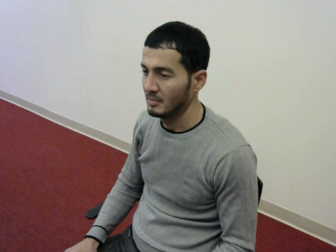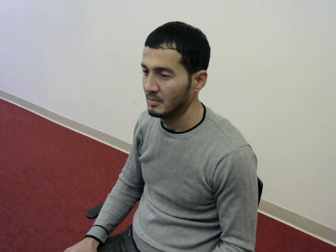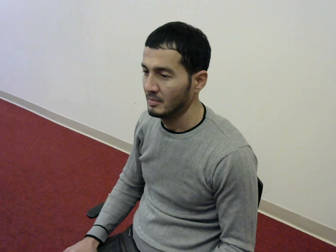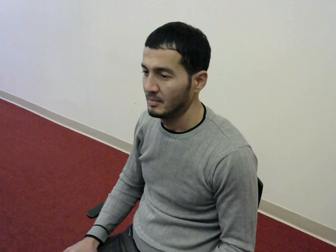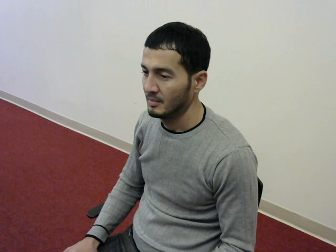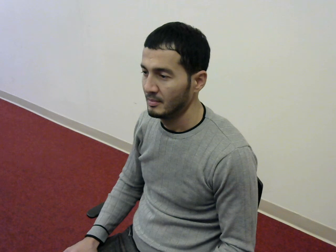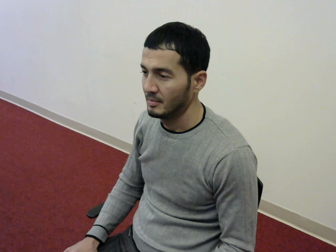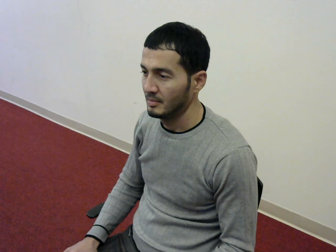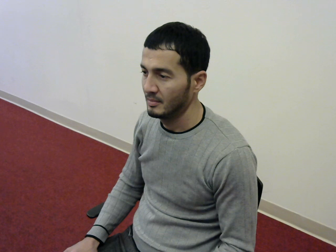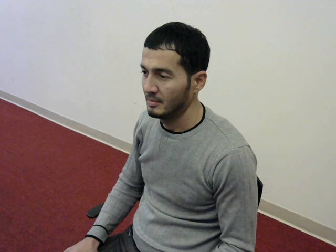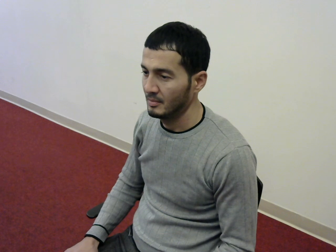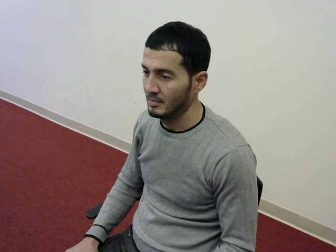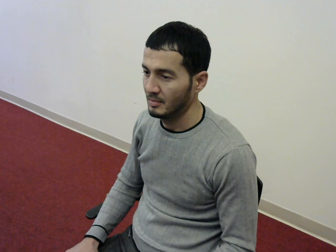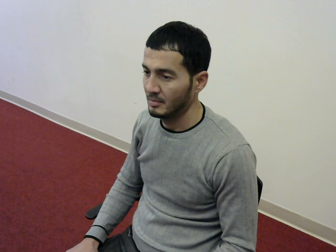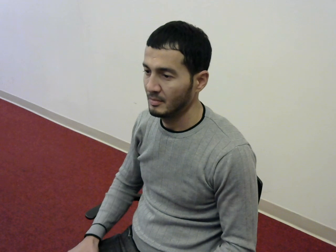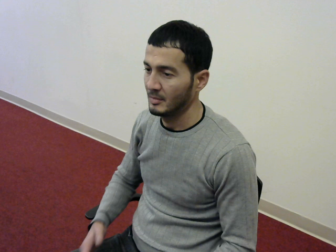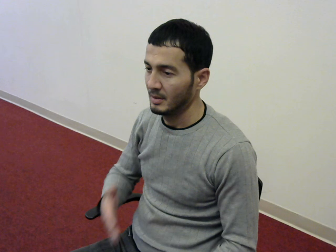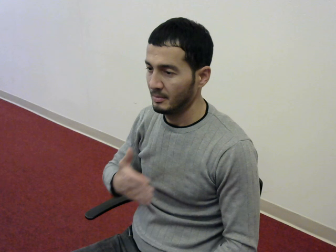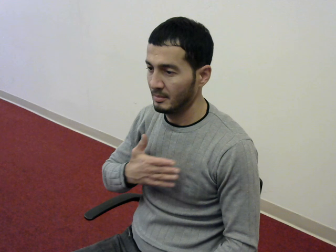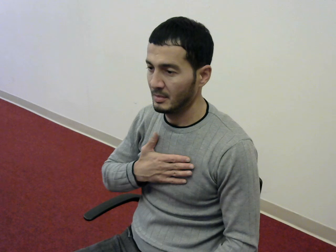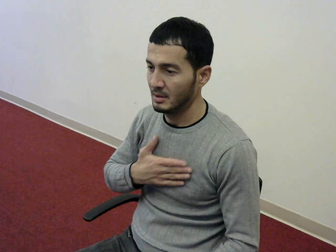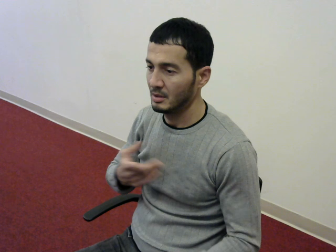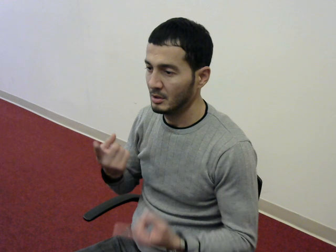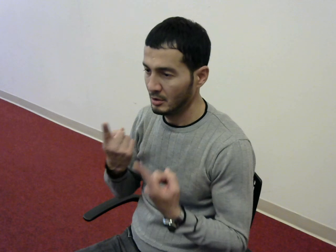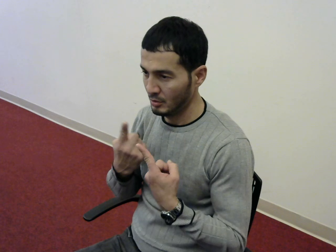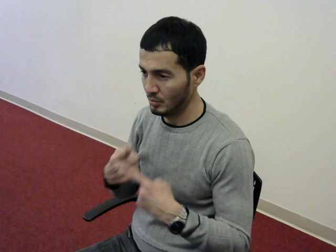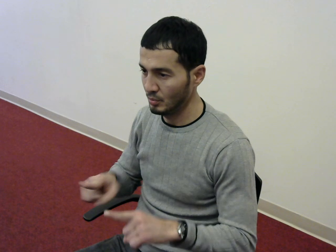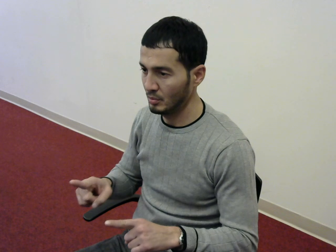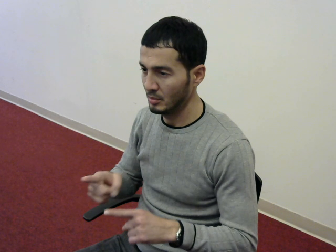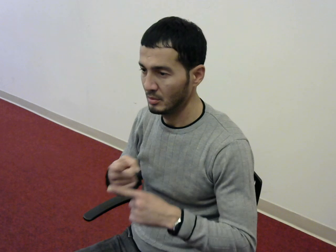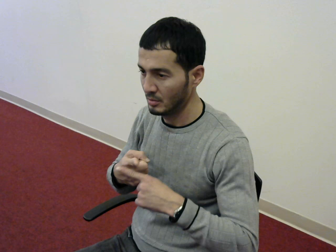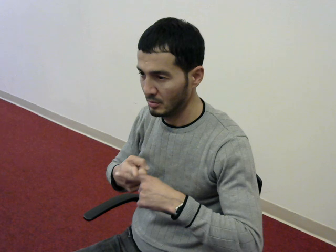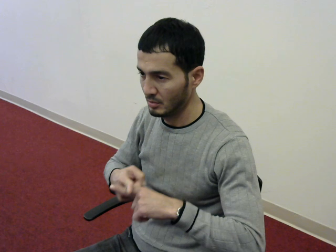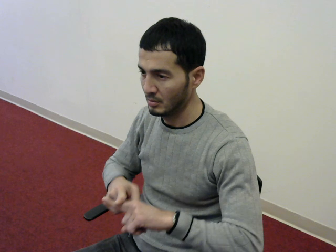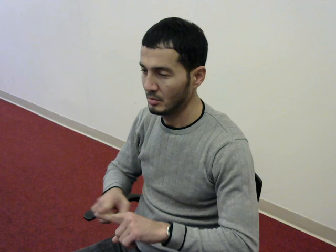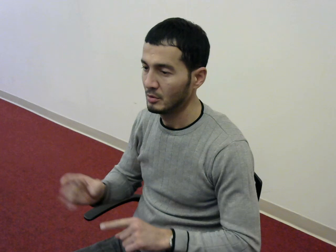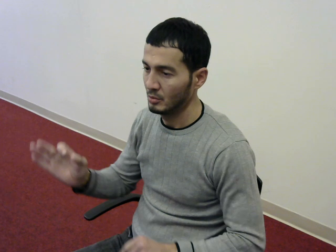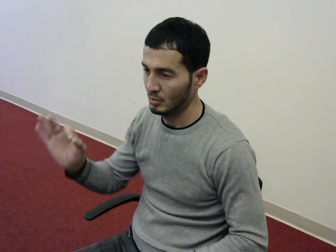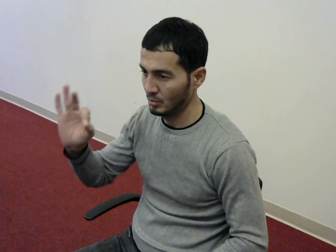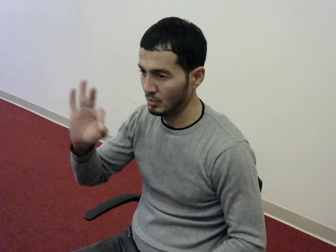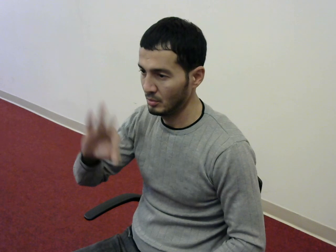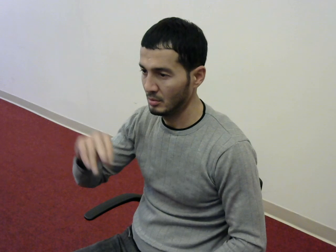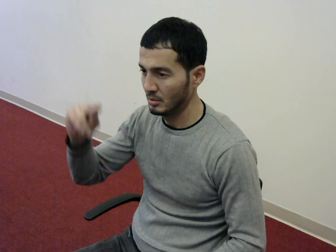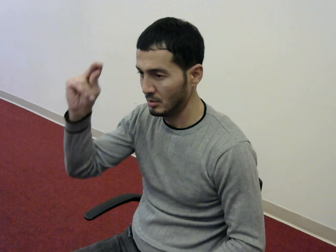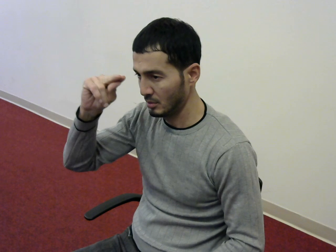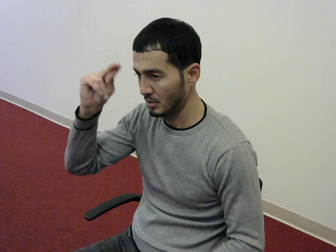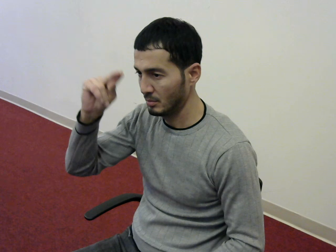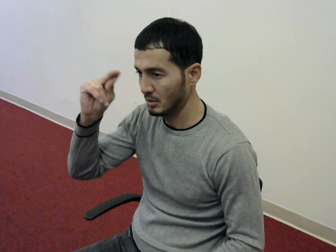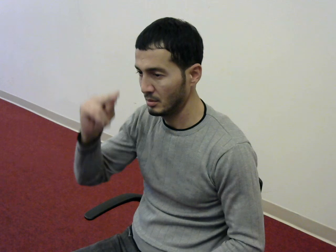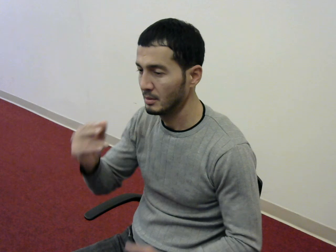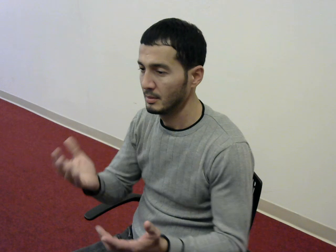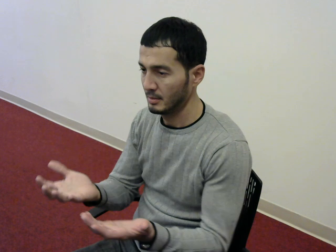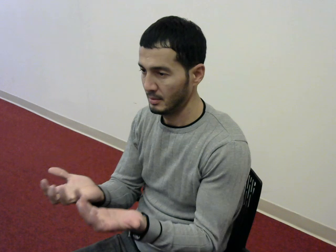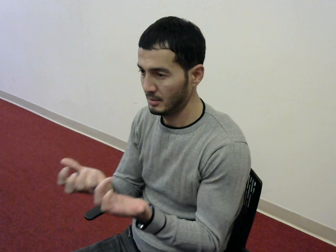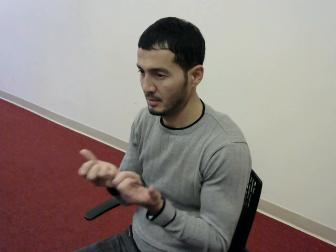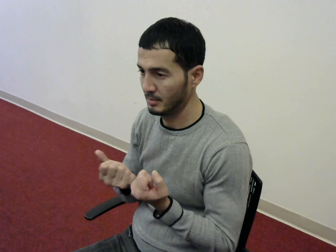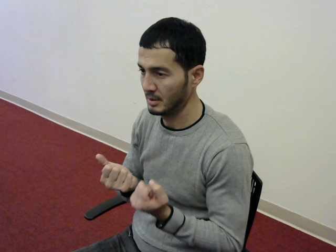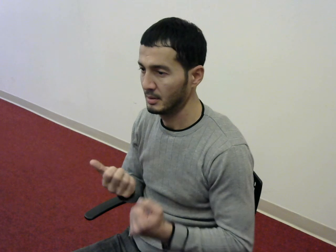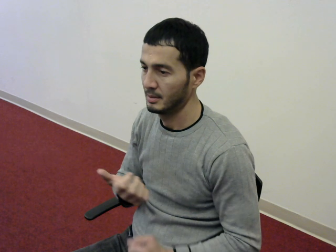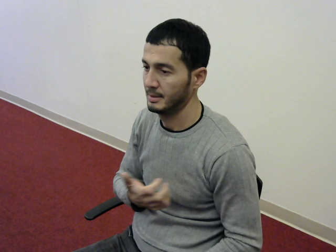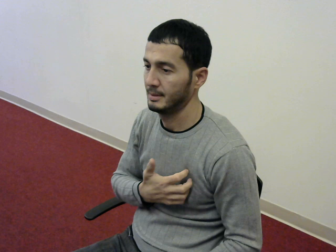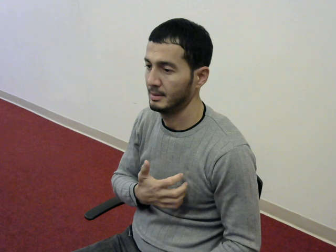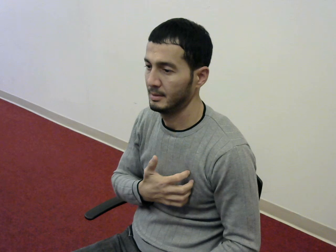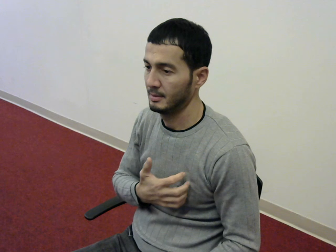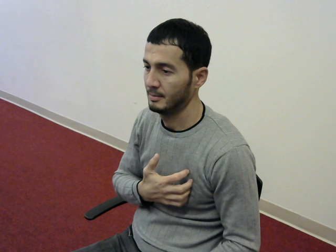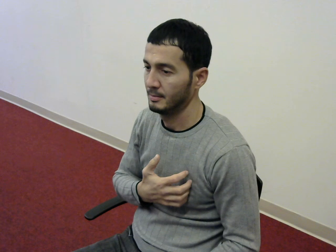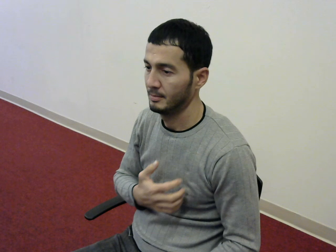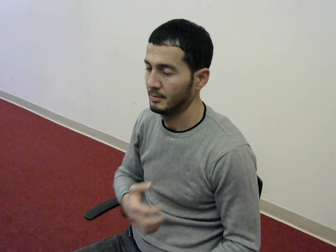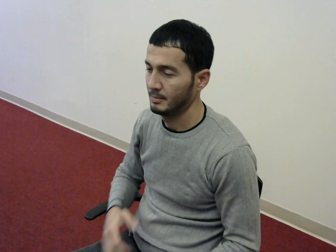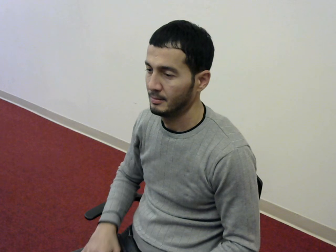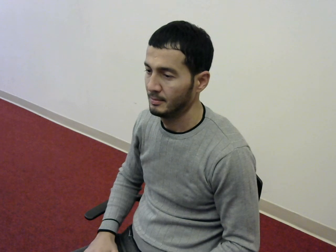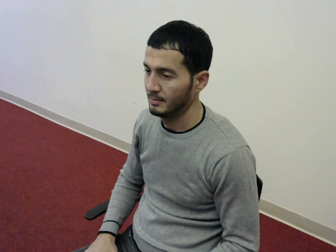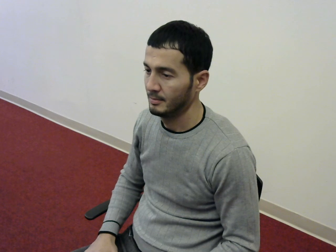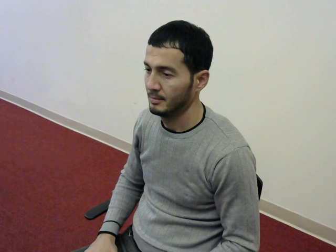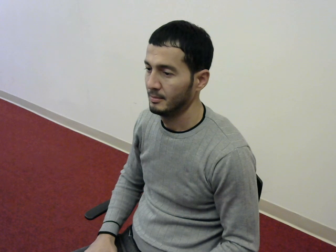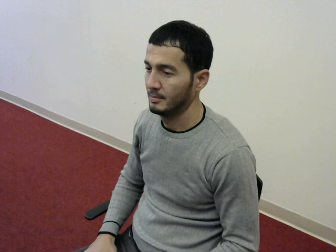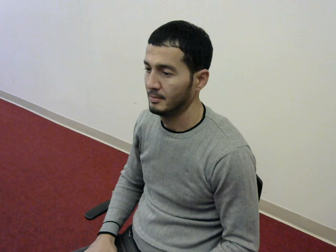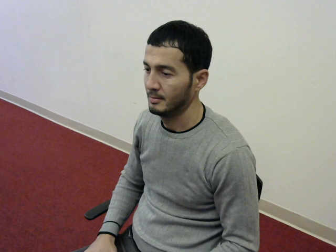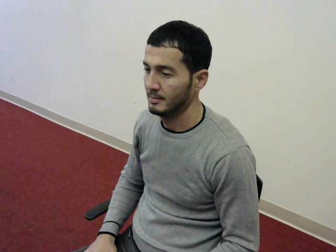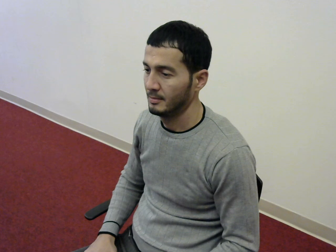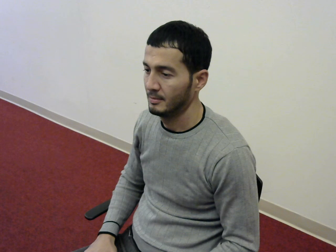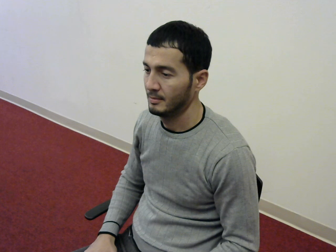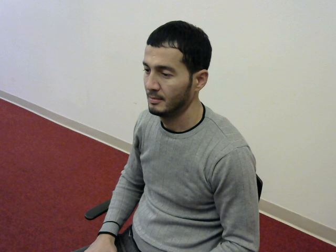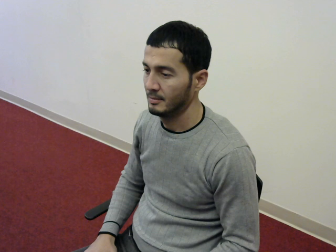Mən fərqli ixtisas üzrə təhsil almaq istəyirəm